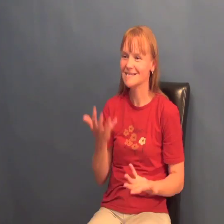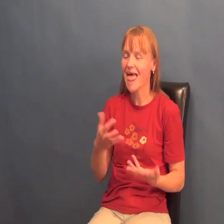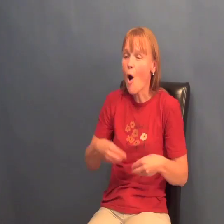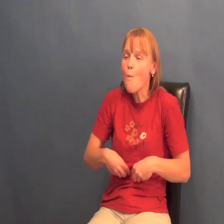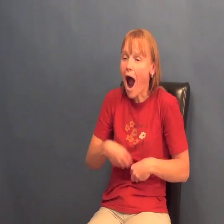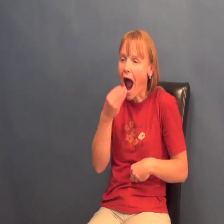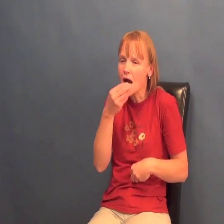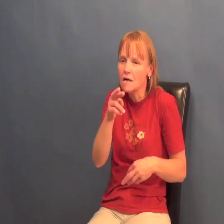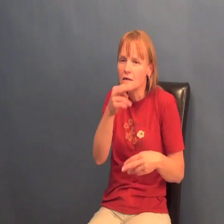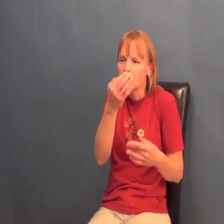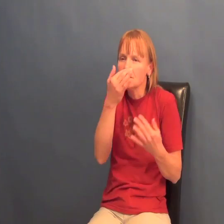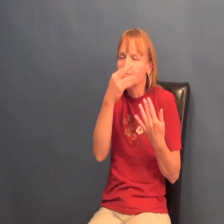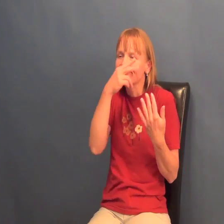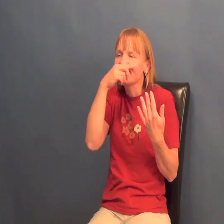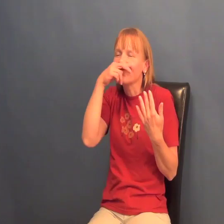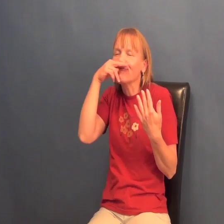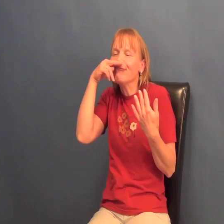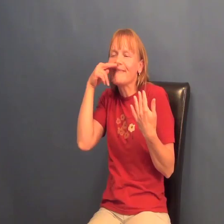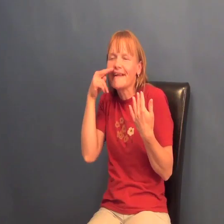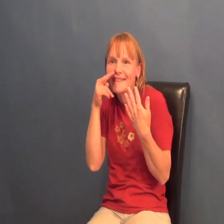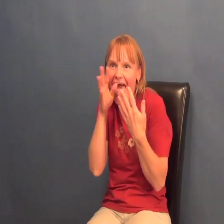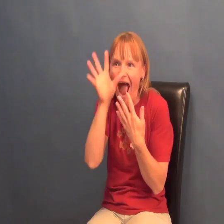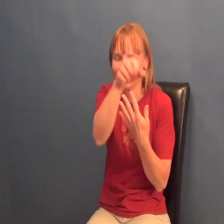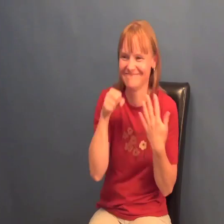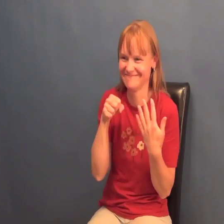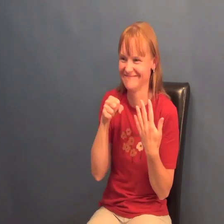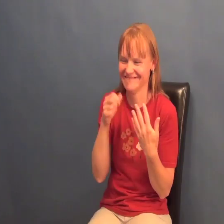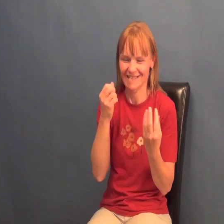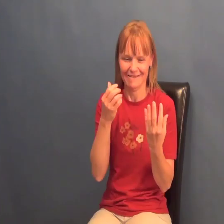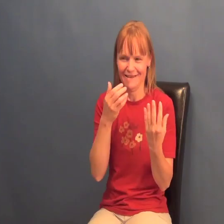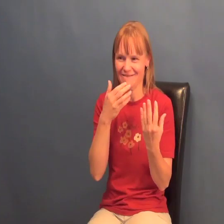Jest głodny i chce zjeść. Już czuje zapach i chce złapać.